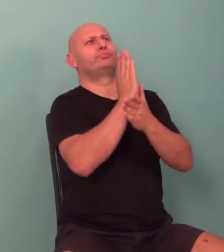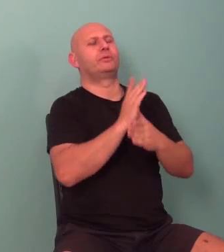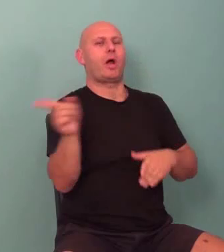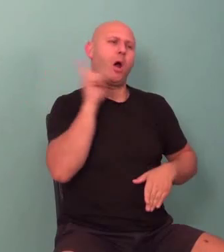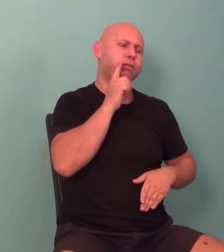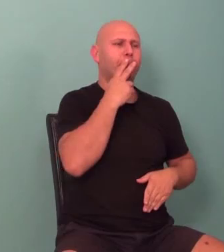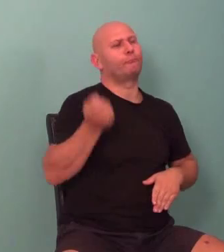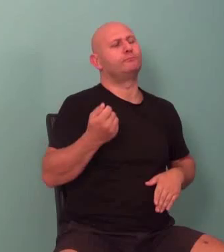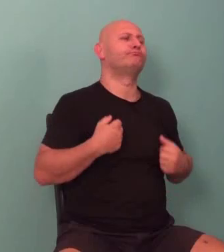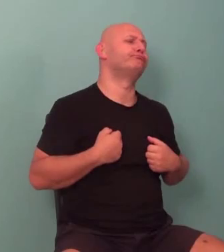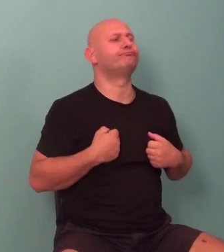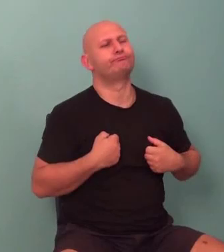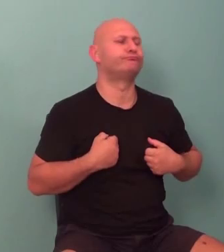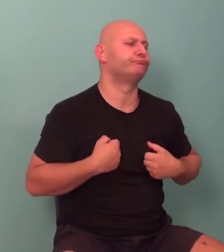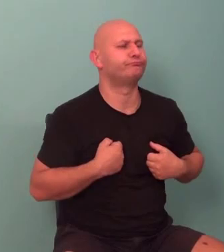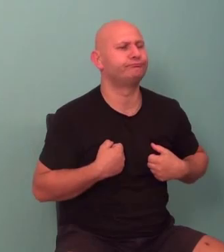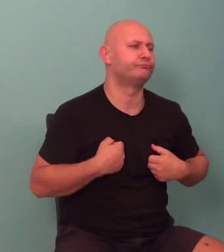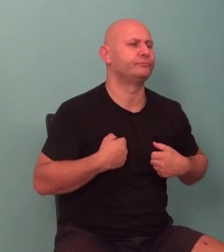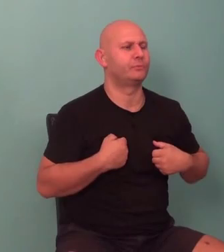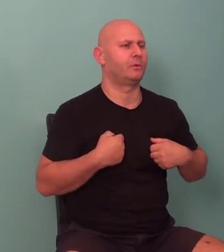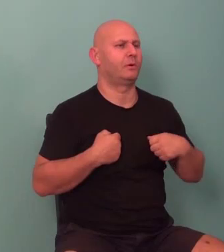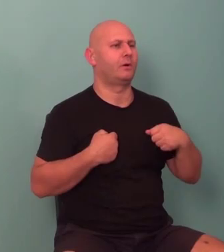Mężczyzna Charlie Chaplin przechodzi mimochodem obok niej.